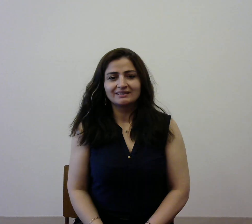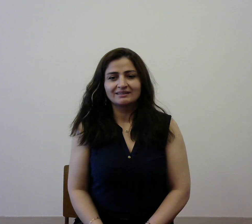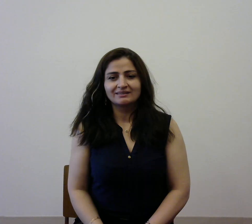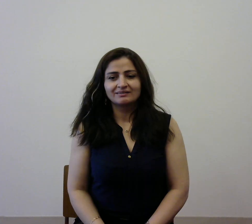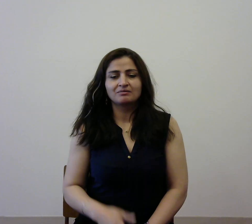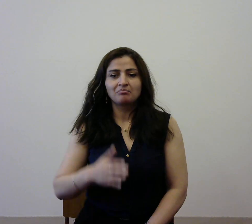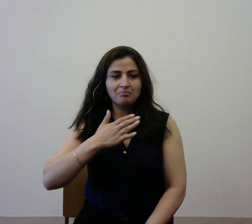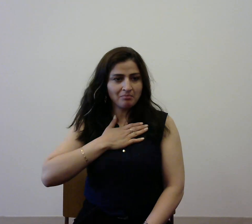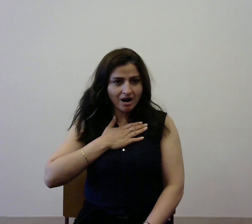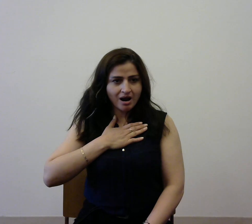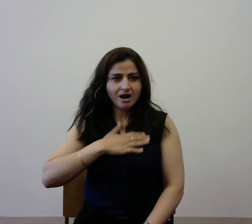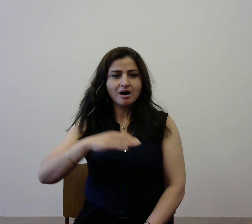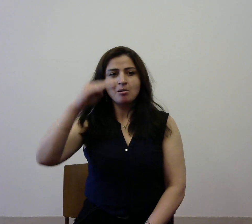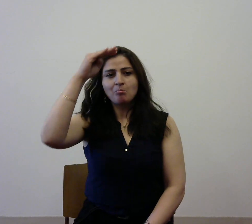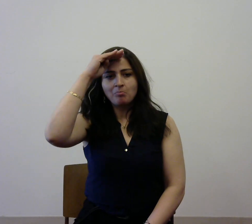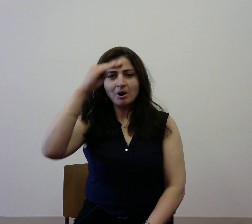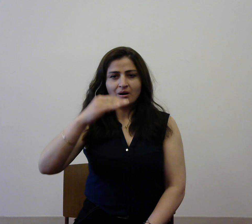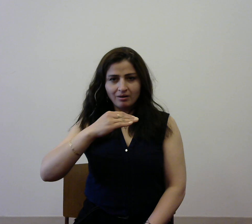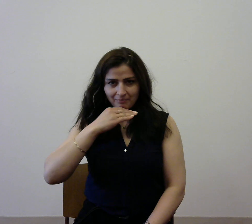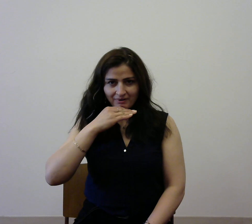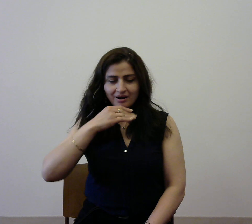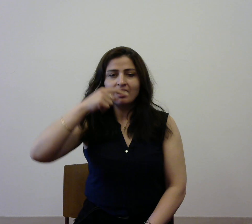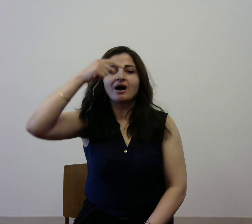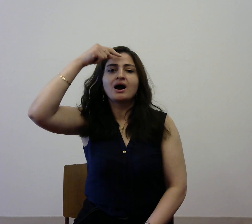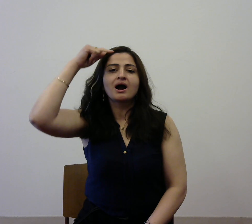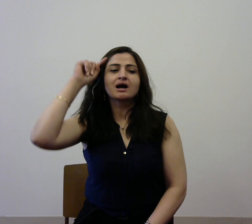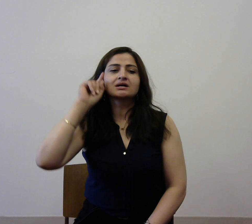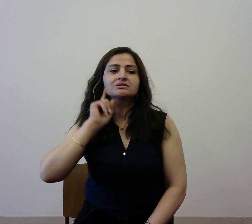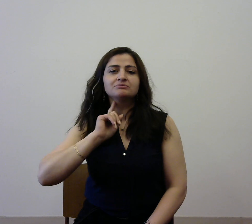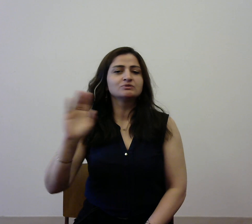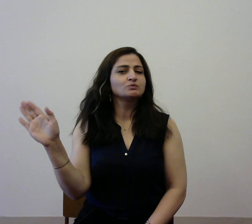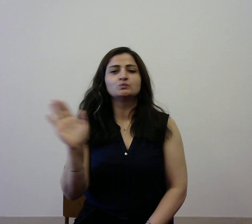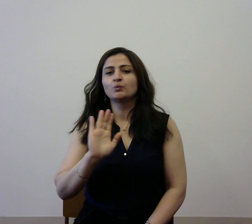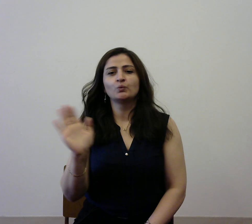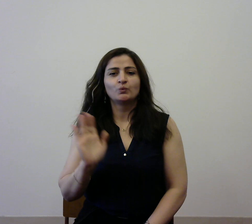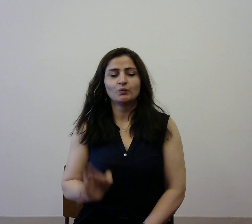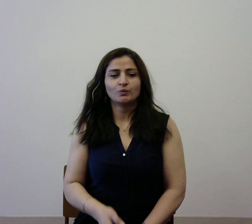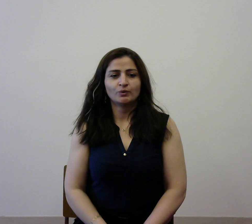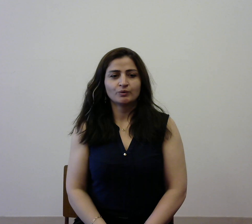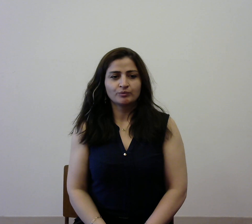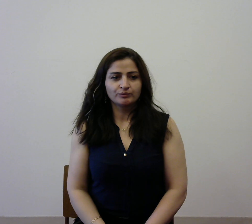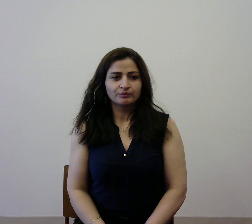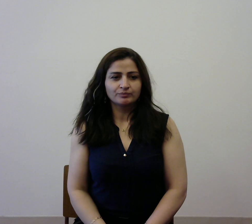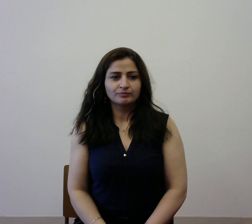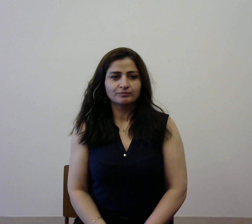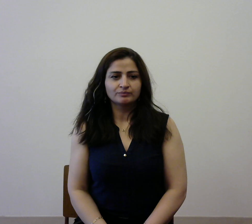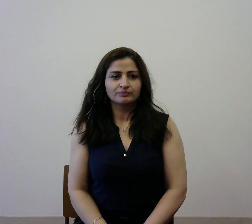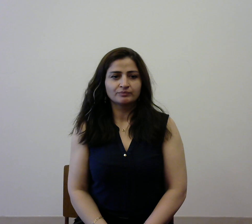Mənim atam azərbaycanlı deyil